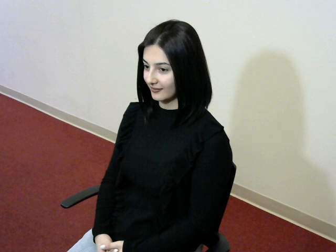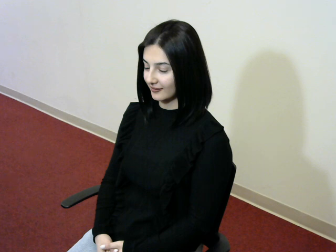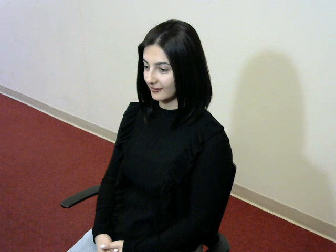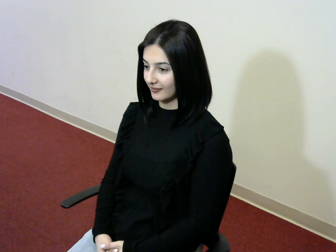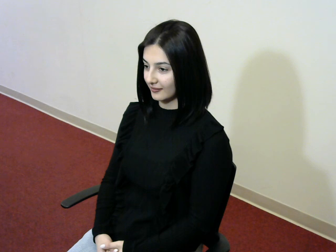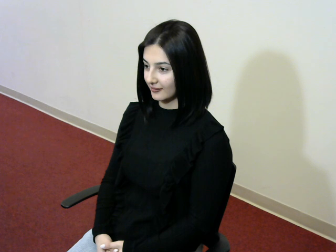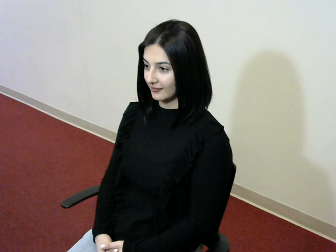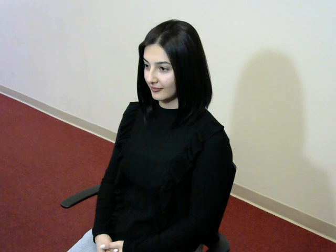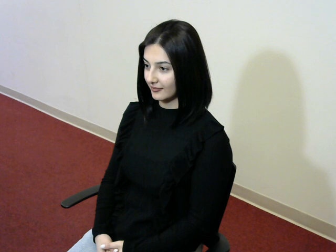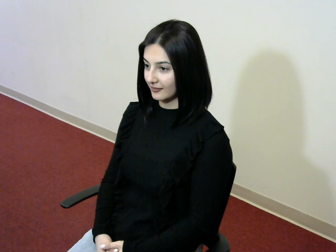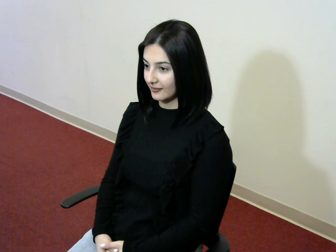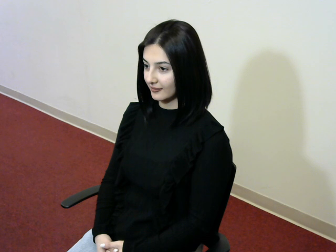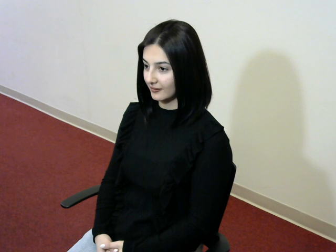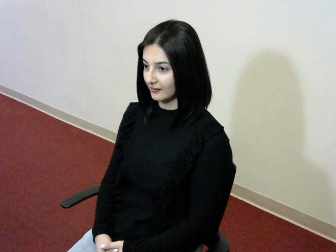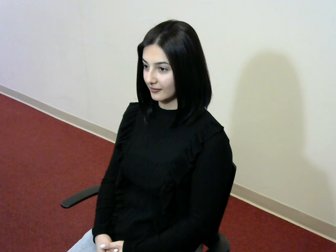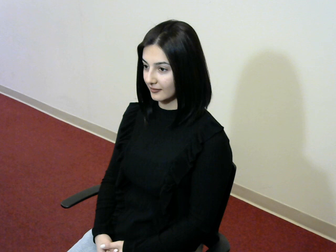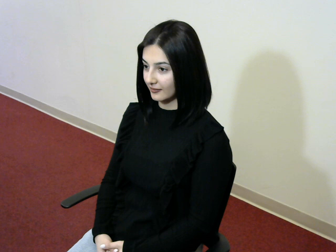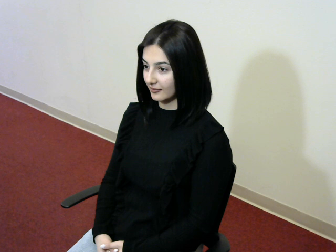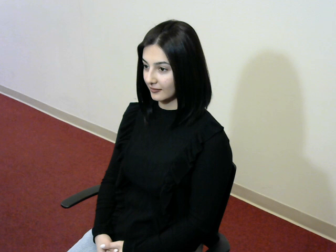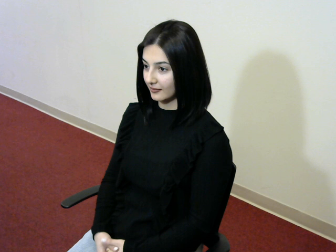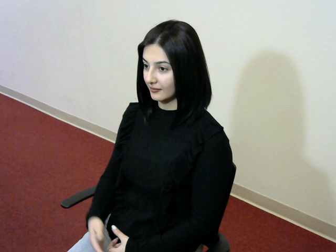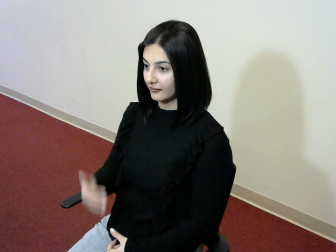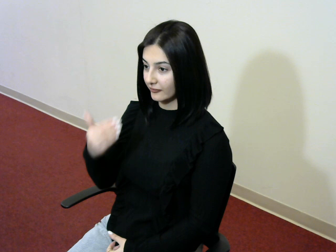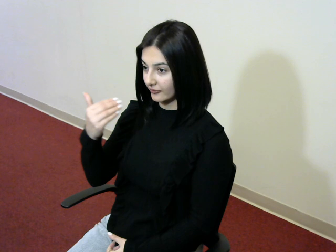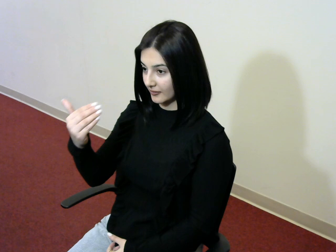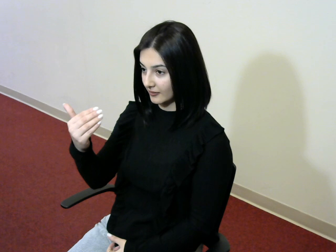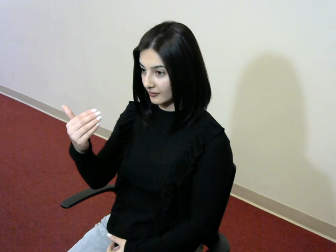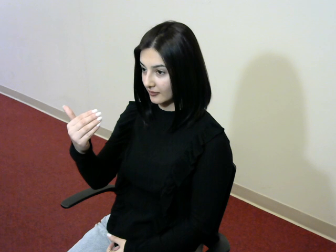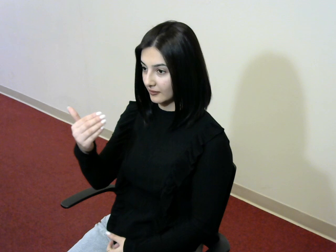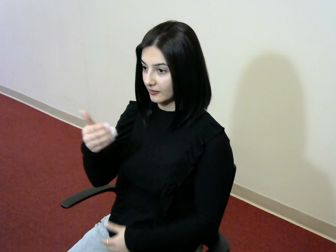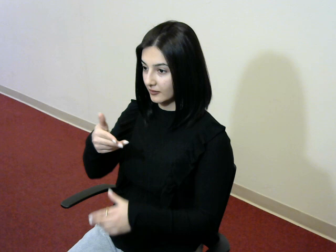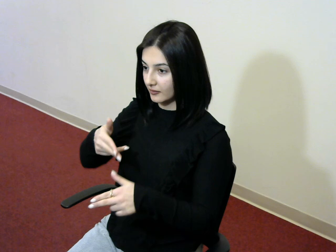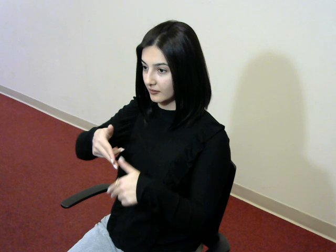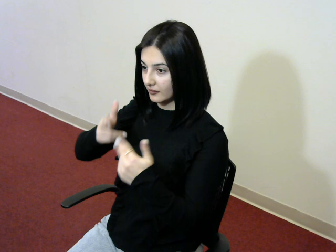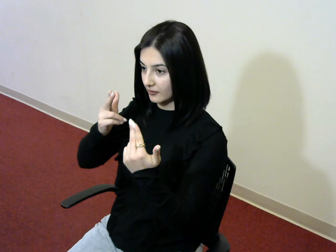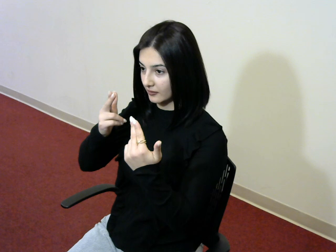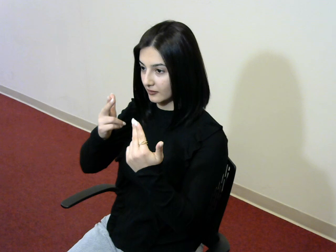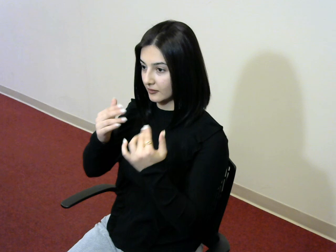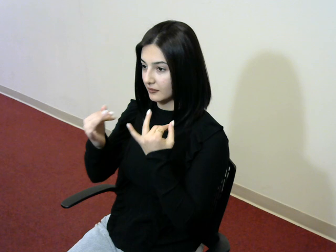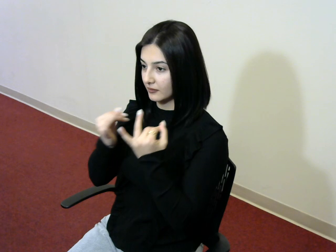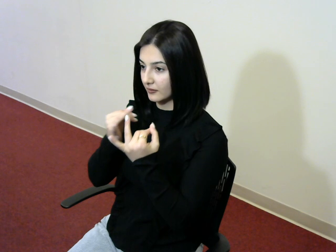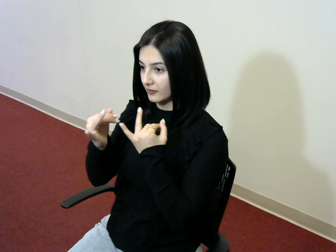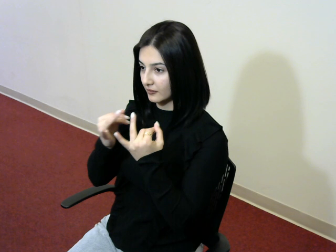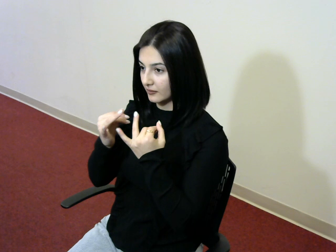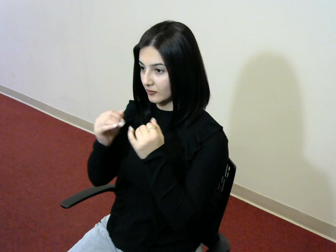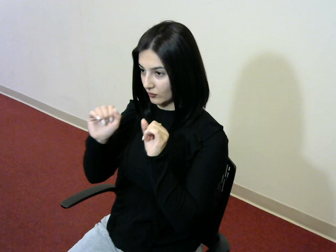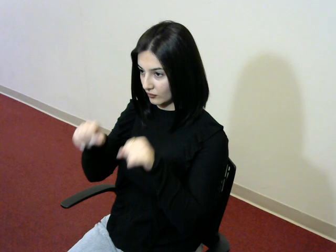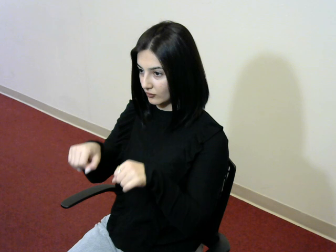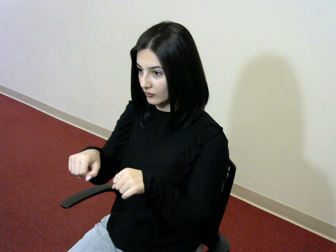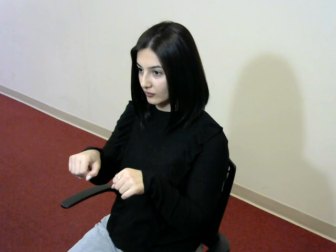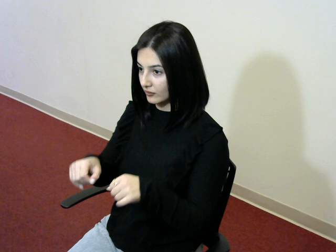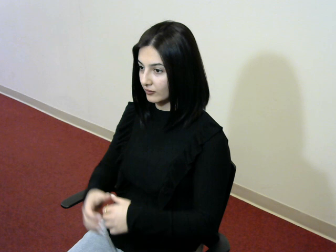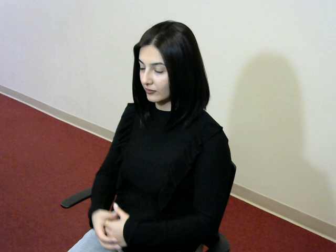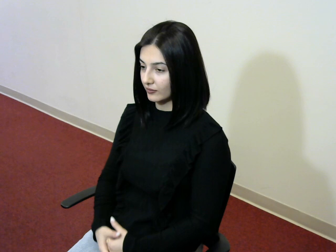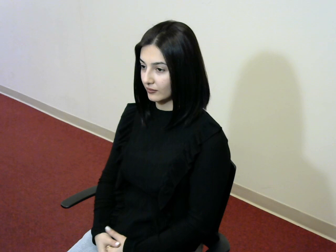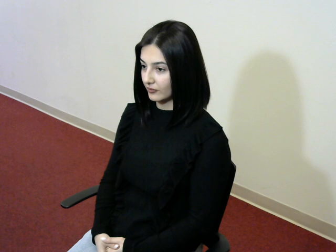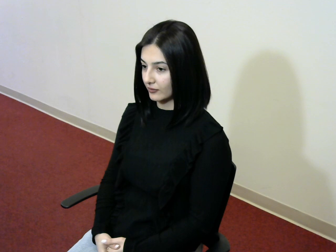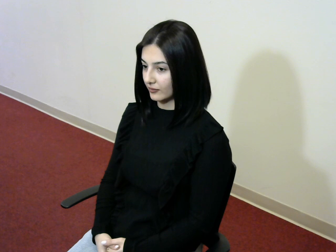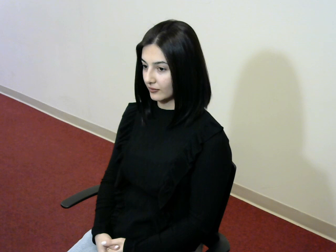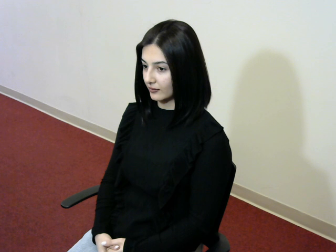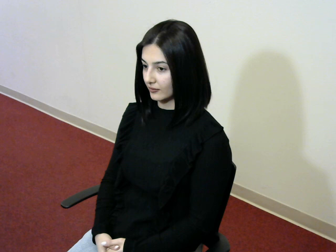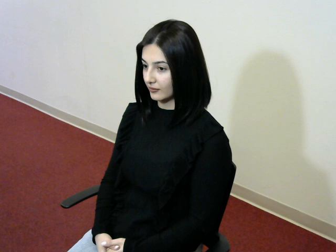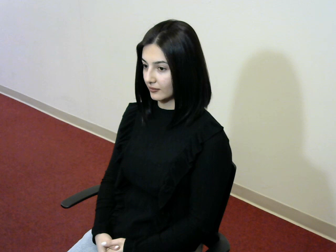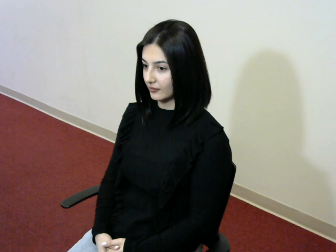Sizinlə görüntülü danışmaq olar?